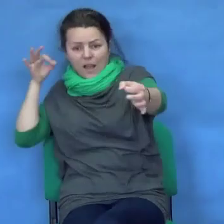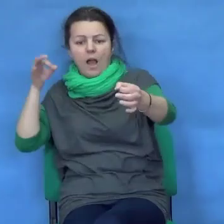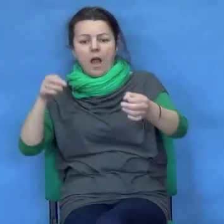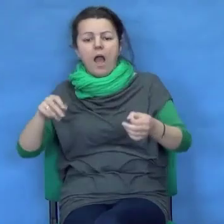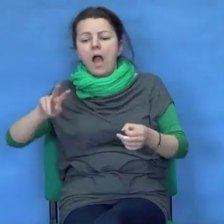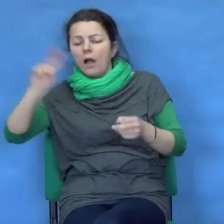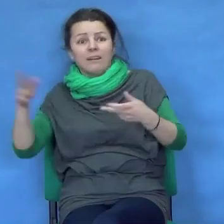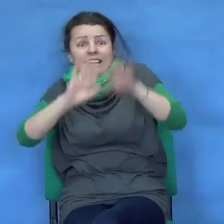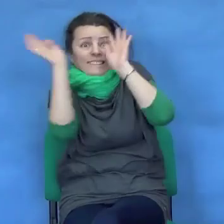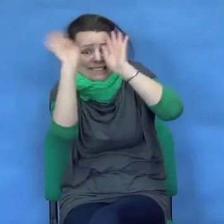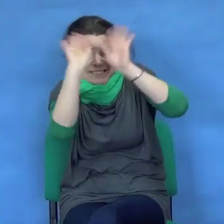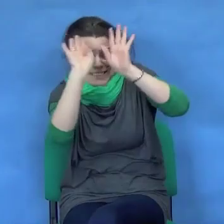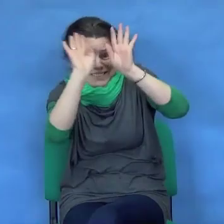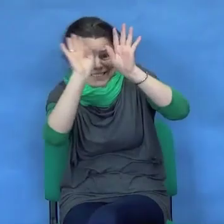Druga Myszka prosi: nie!